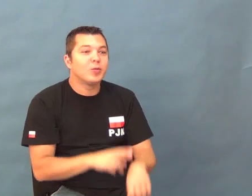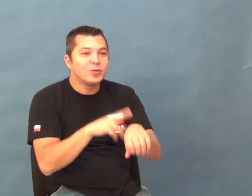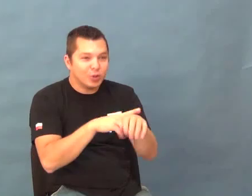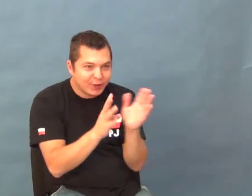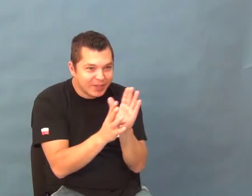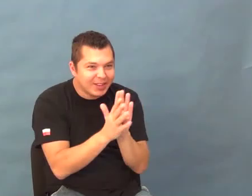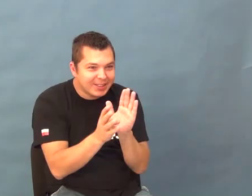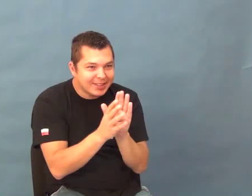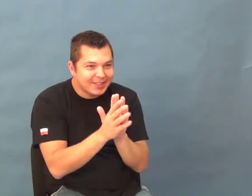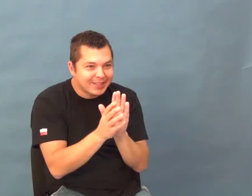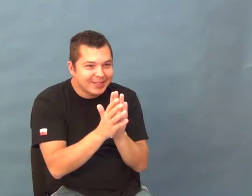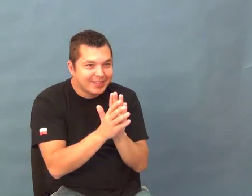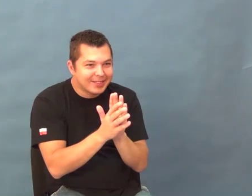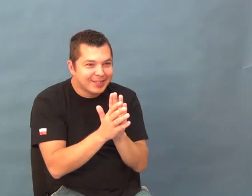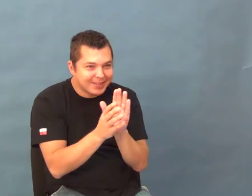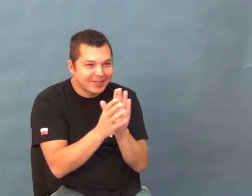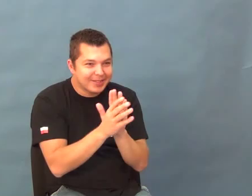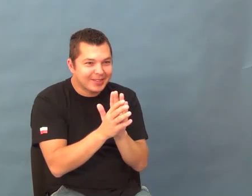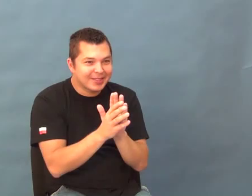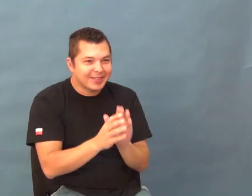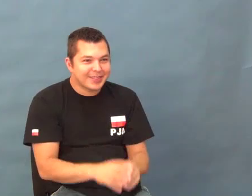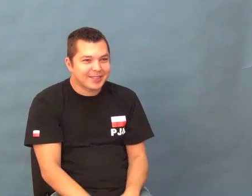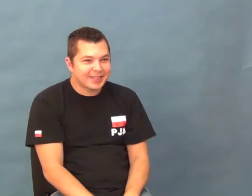Godzina dziewiętnasta?